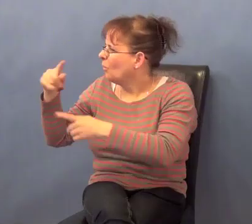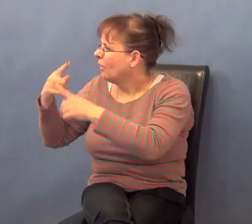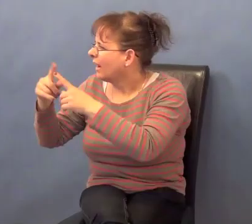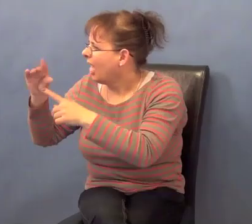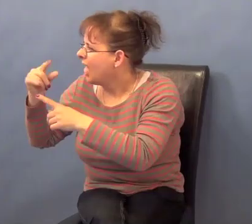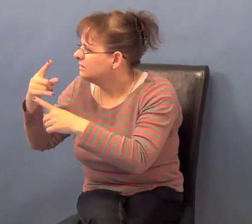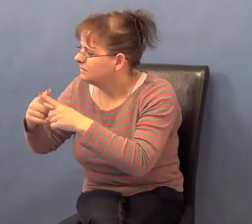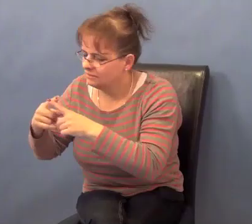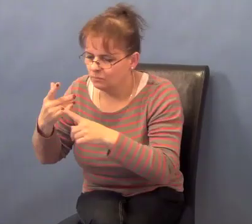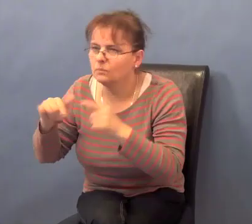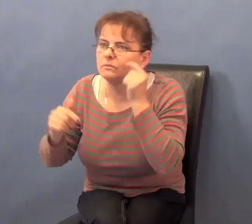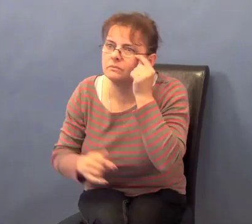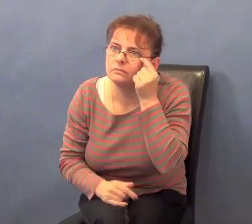Duxlex...